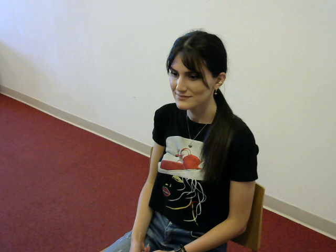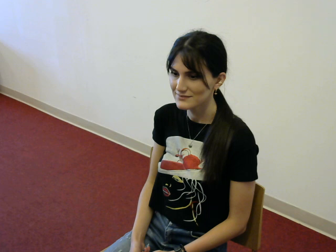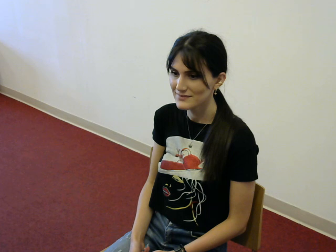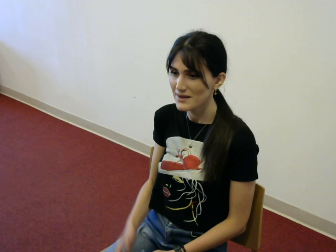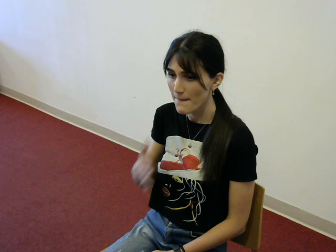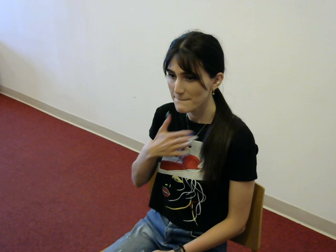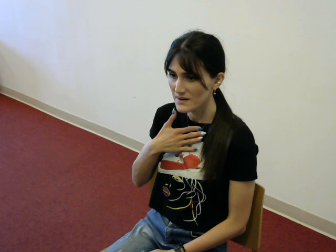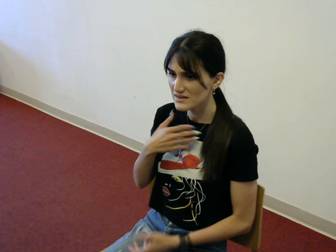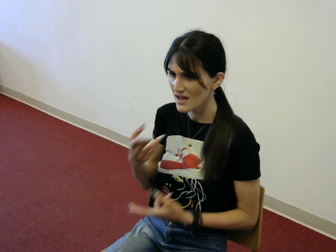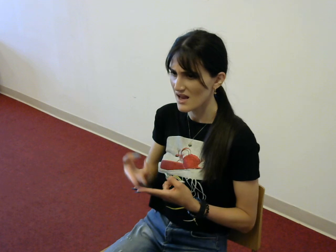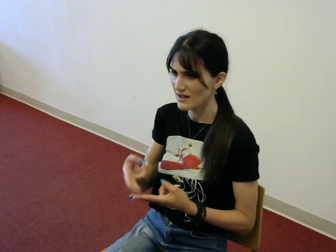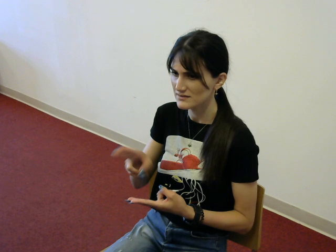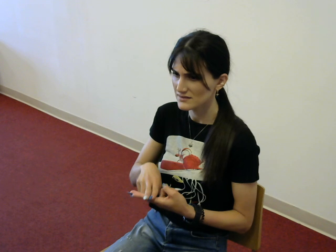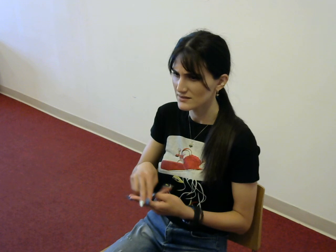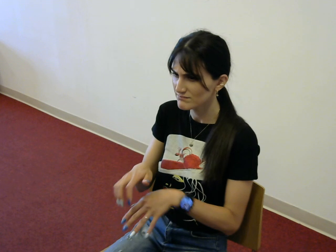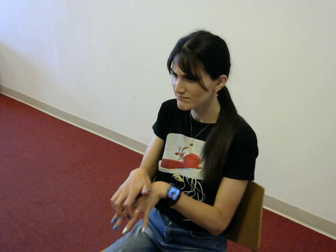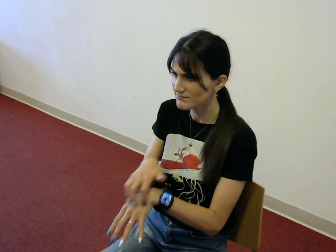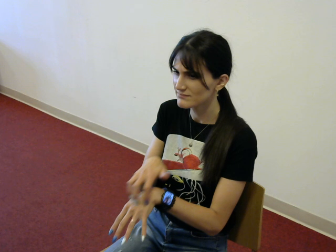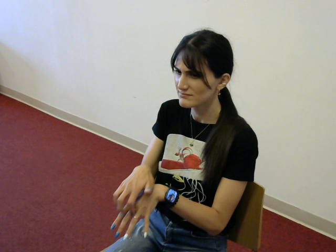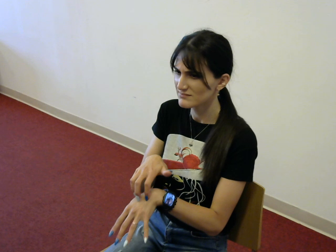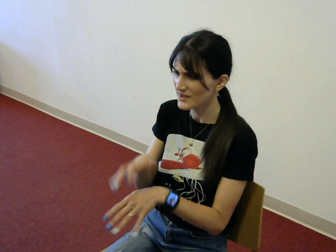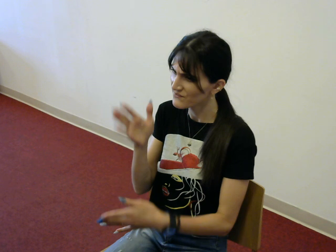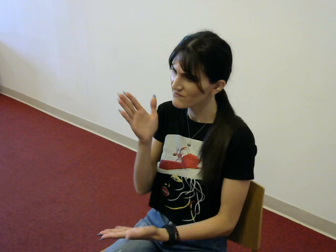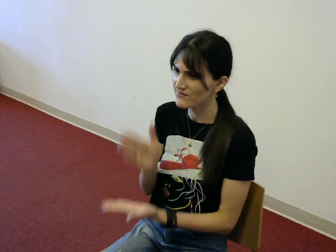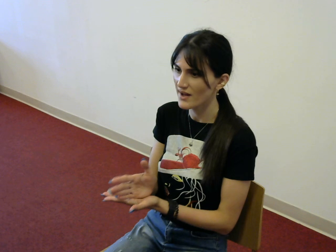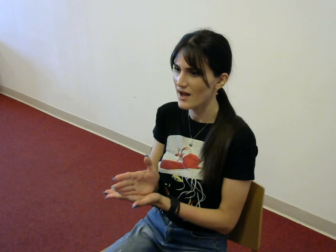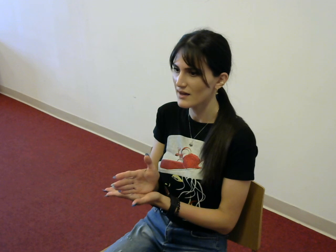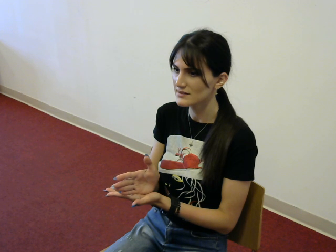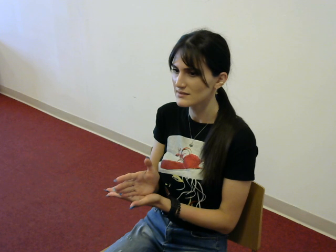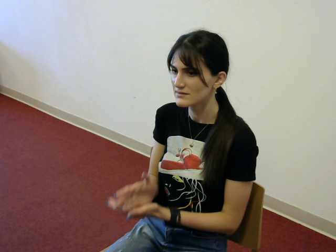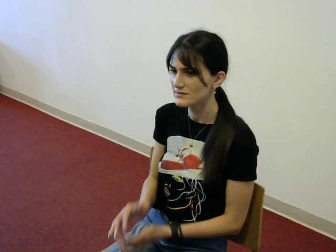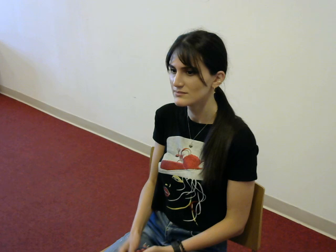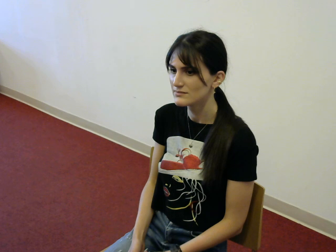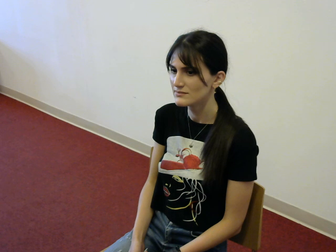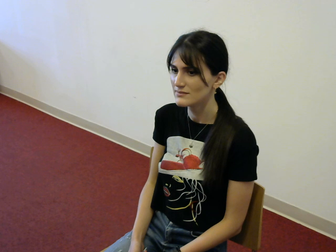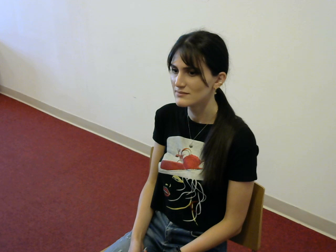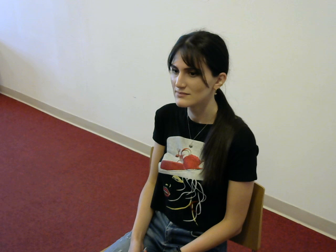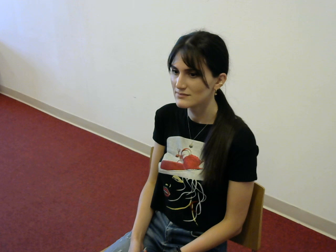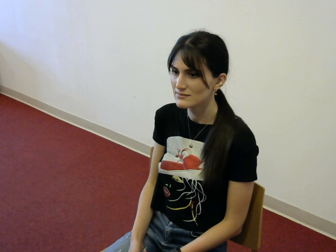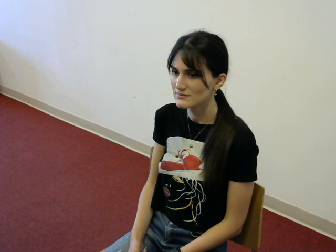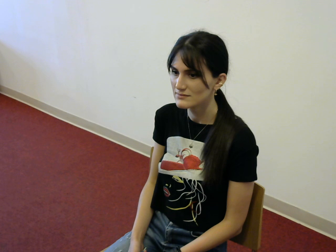Mənim buna alergiyam var